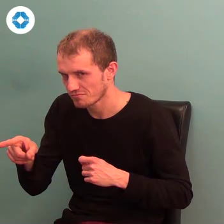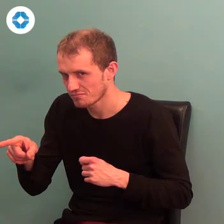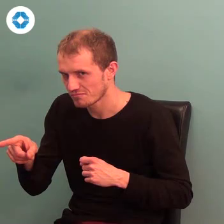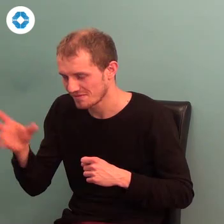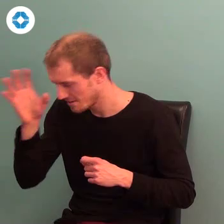Zapomniałem.